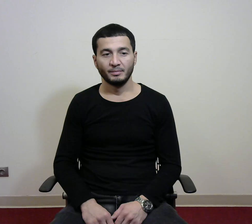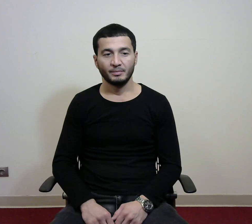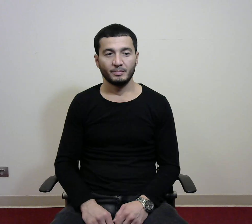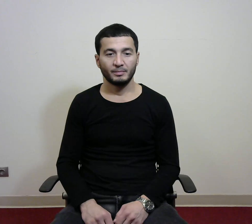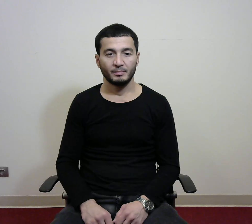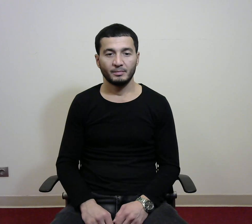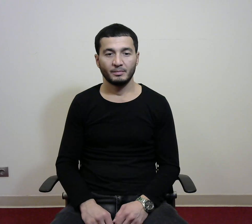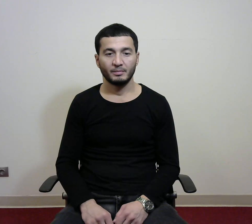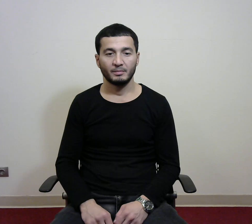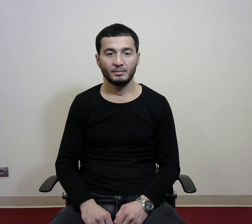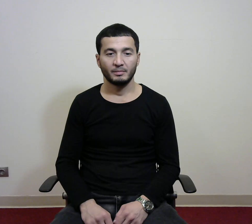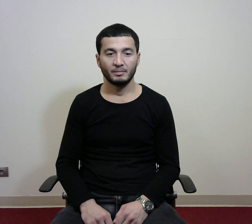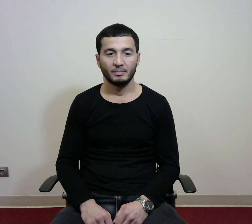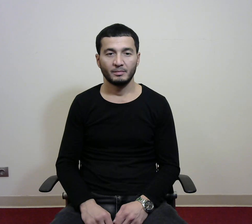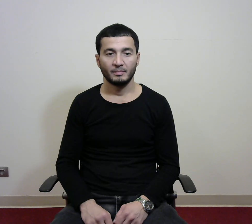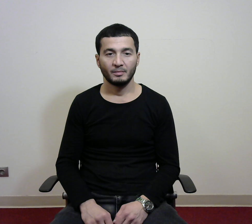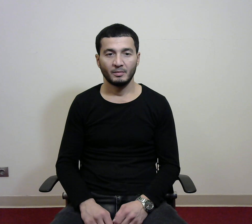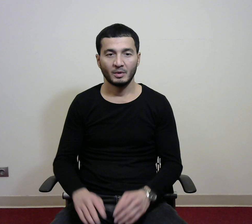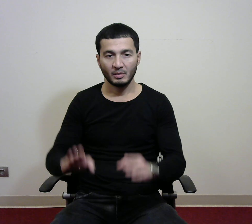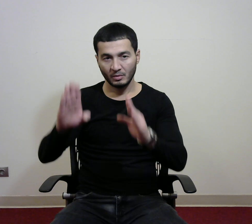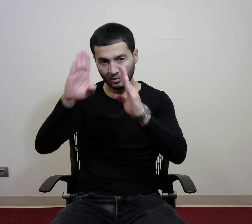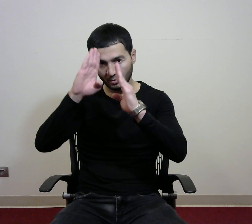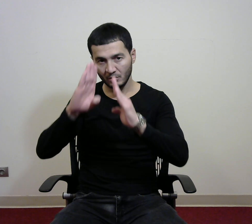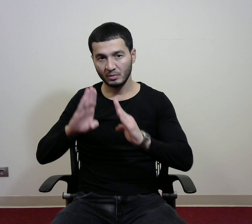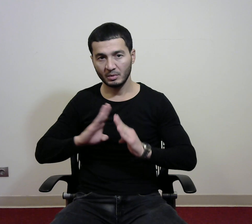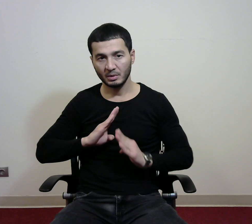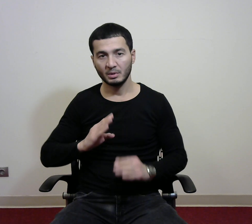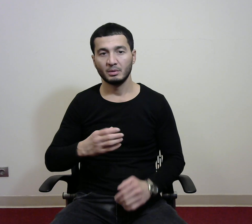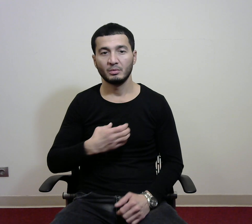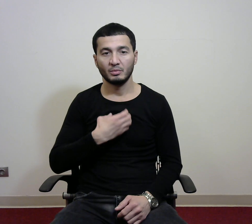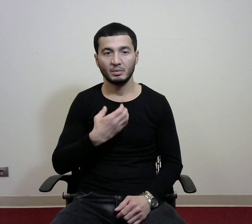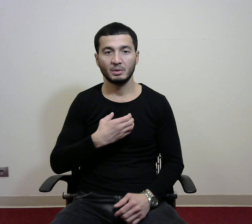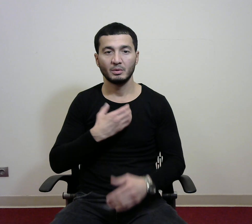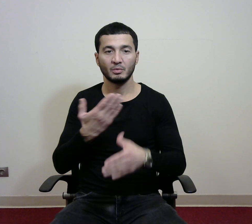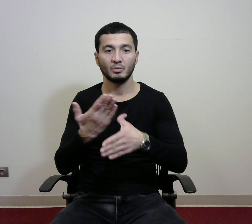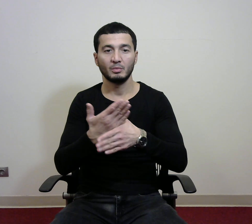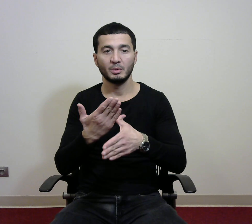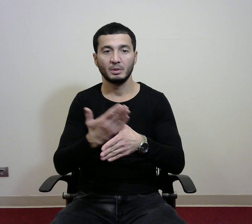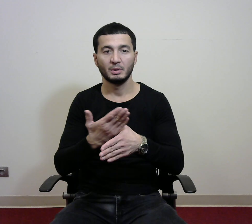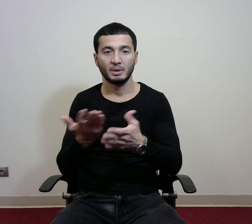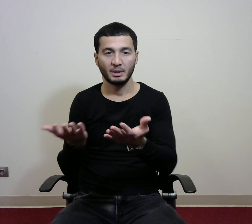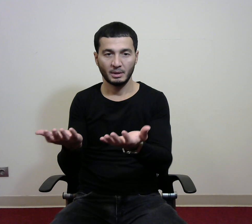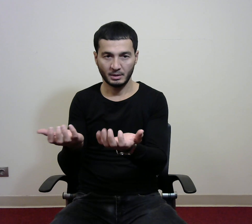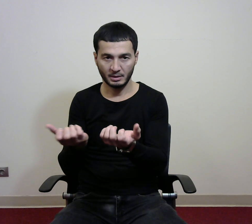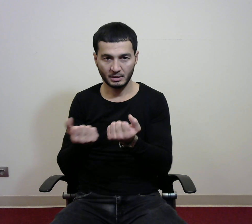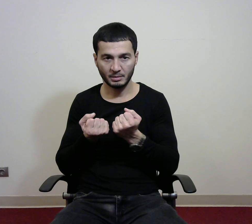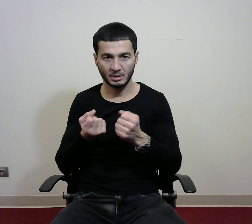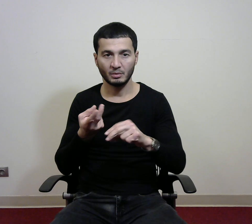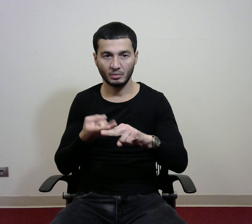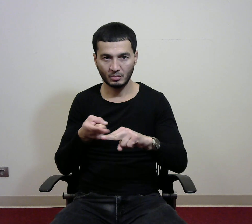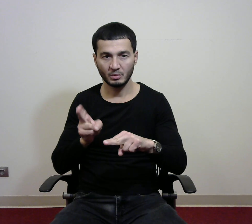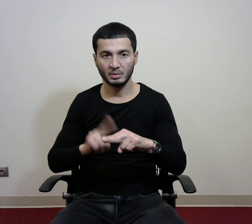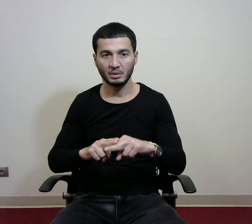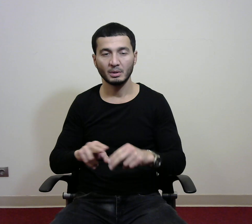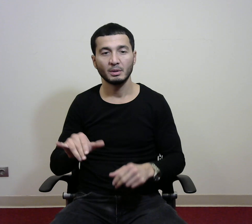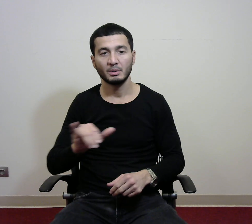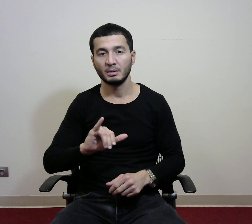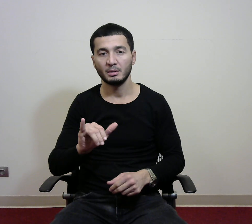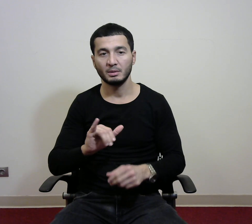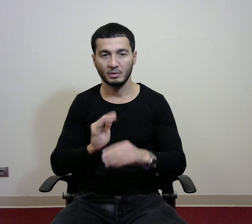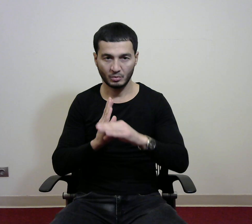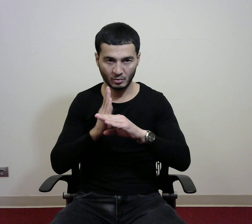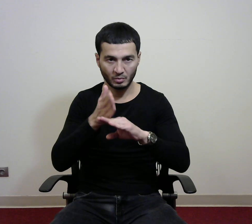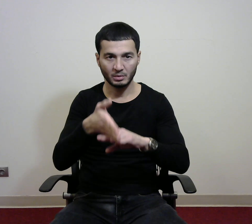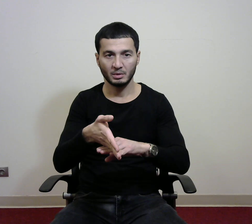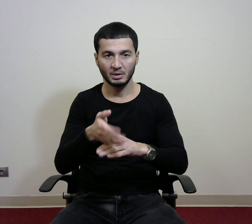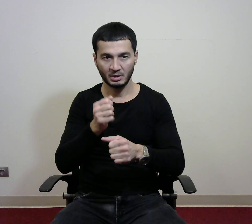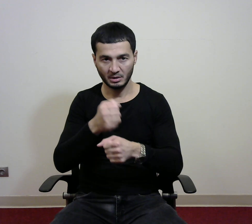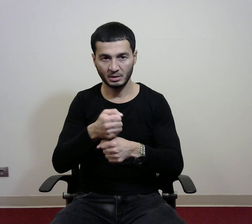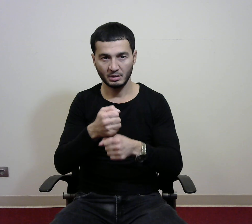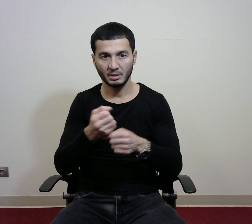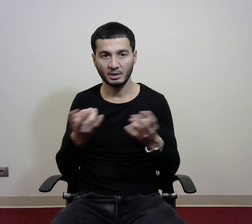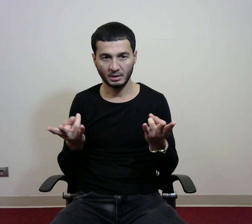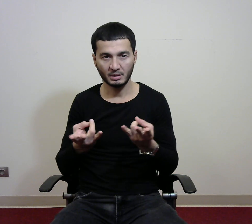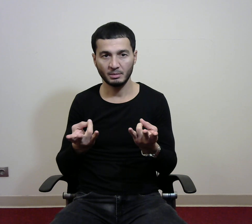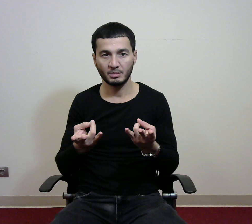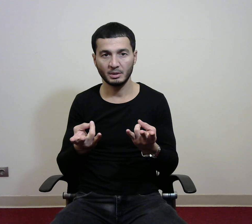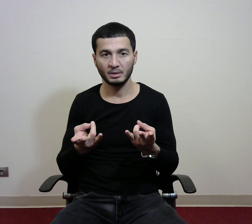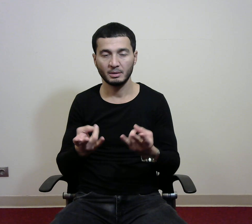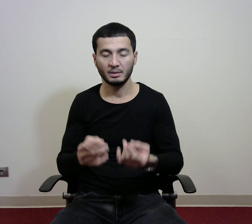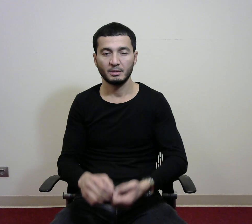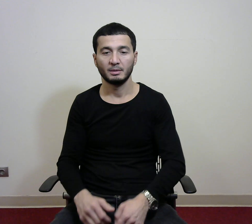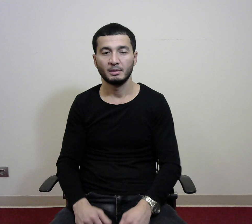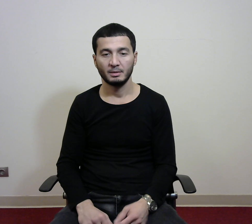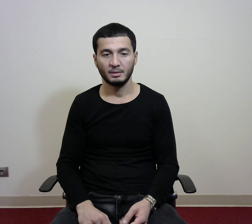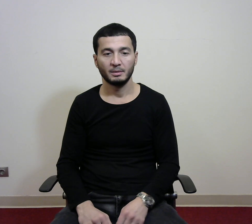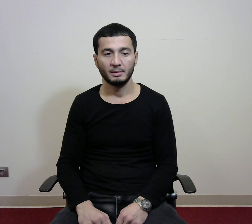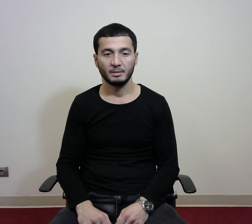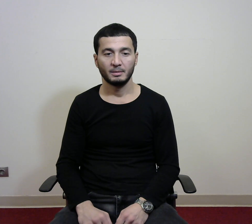Ünvanlı sosial yardım almaq üçün hara müraciət etmək lazımdır